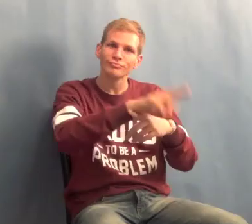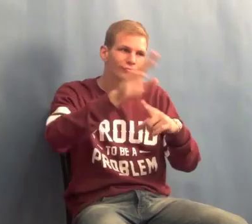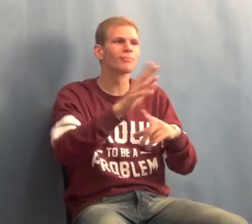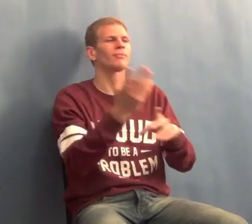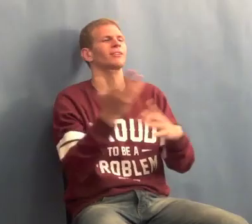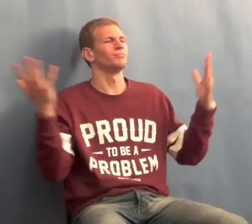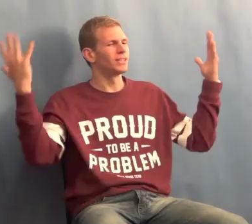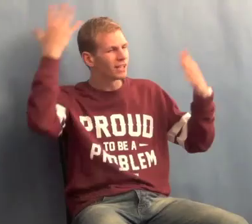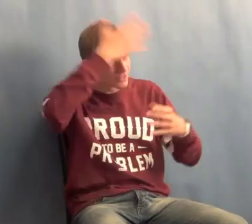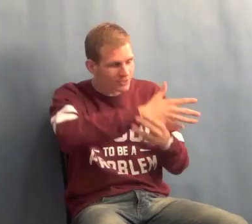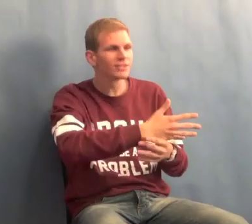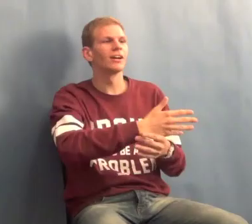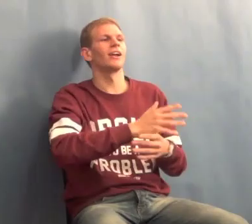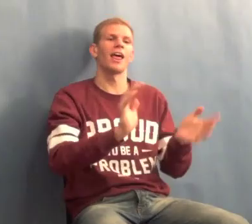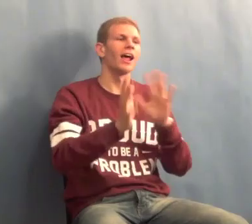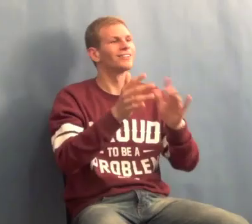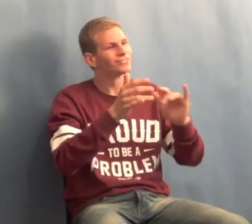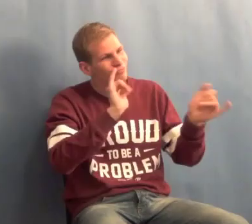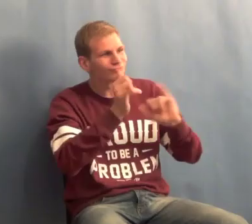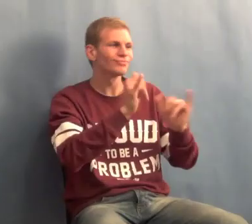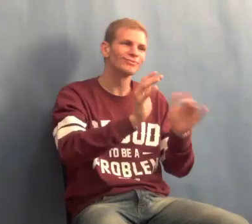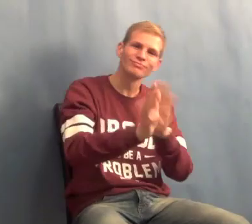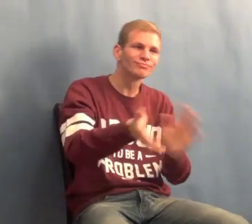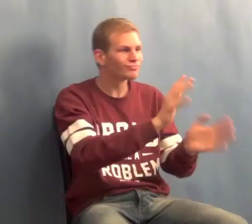Wieczorem wszyscy rozmawiali, migali.